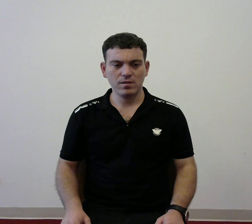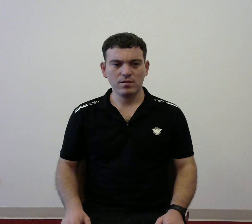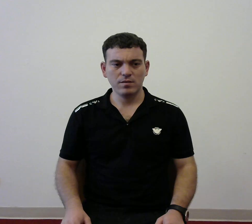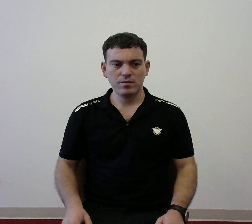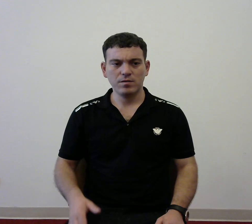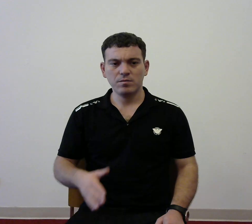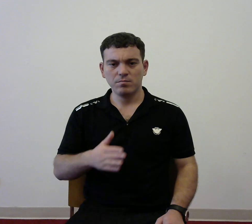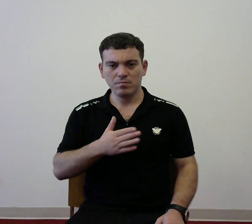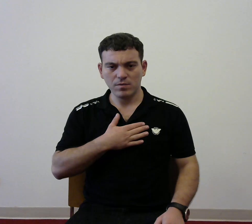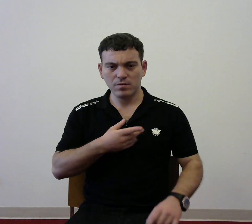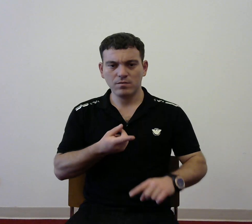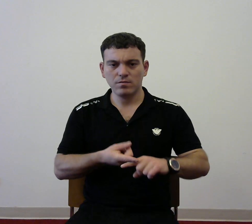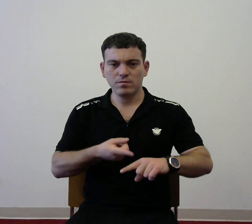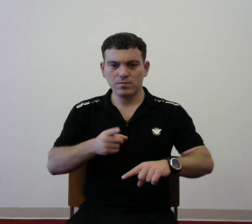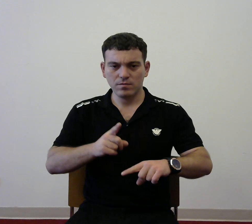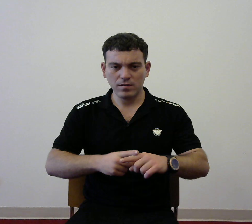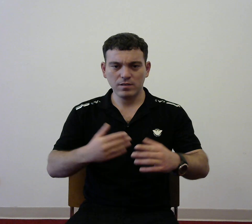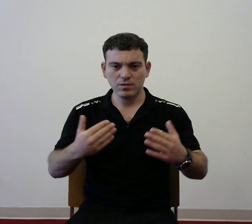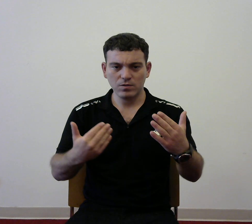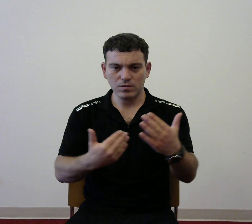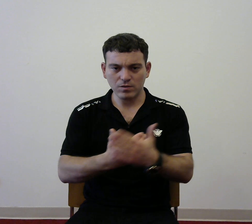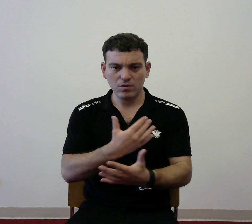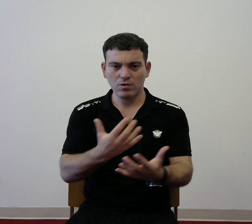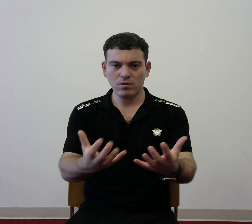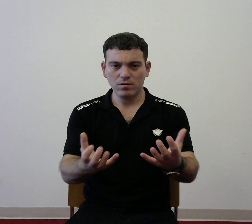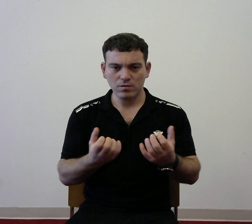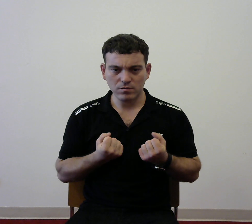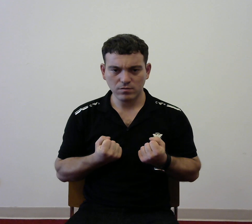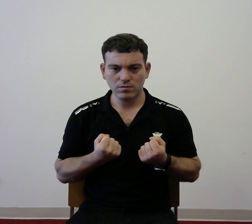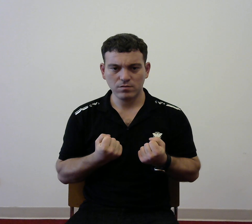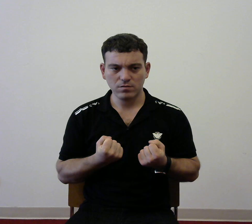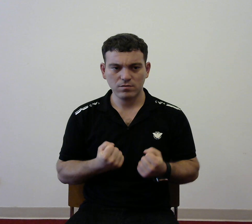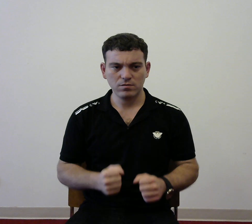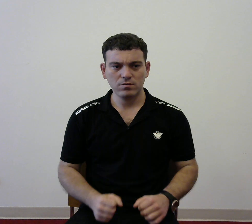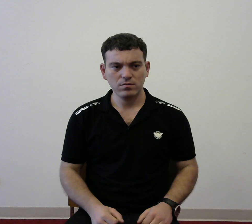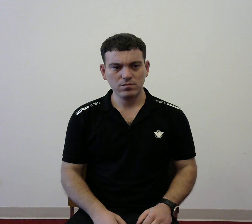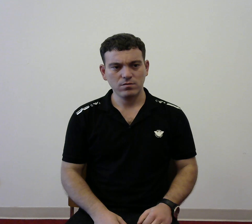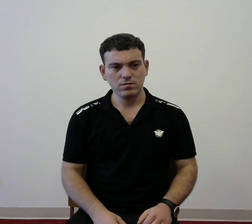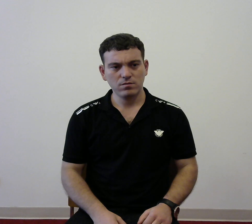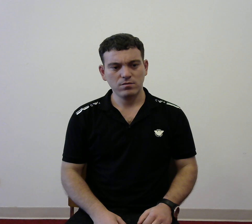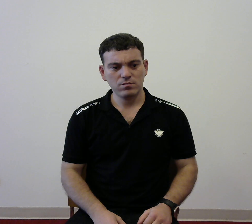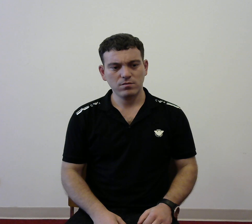Mən bunu yeni almışam